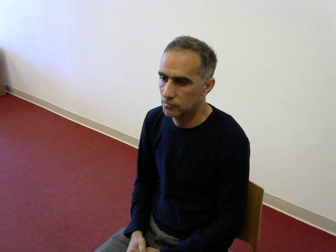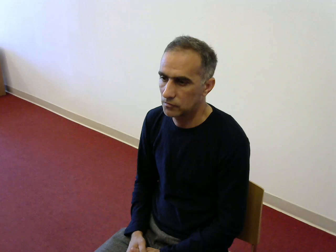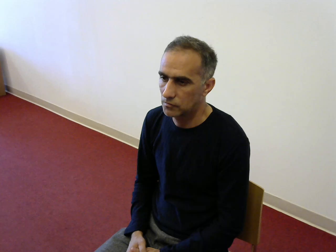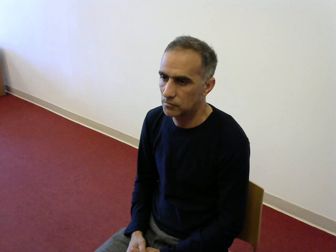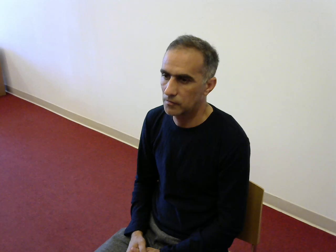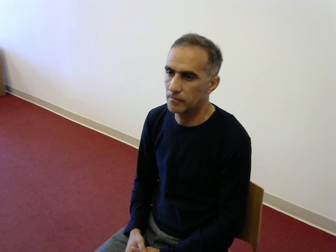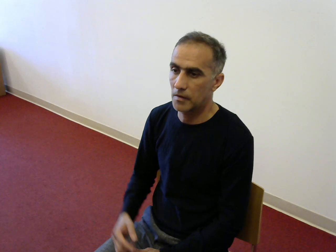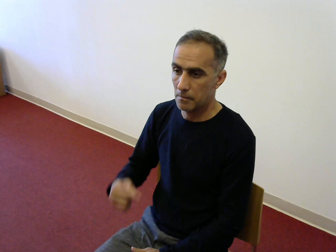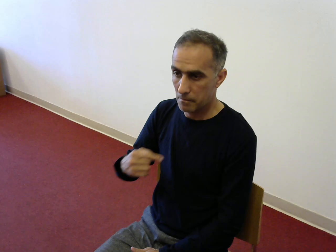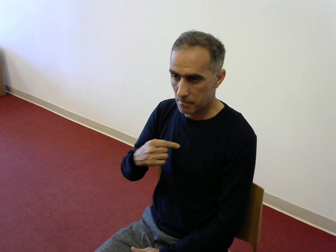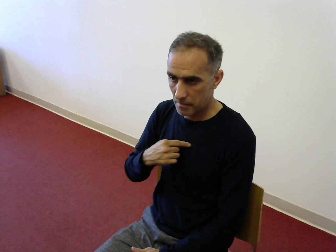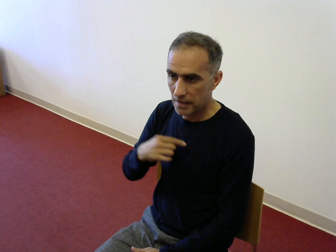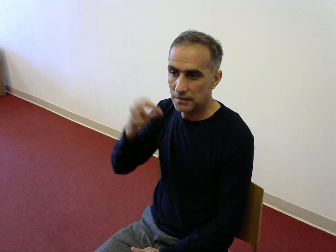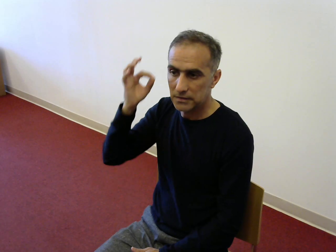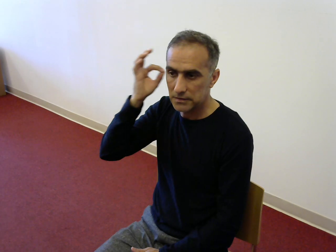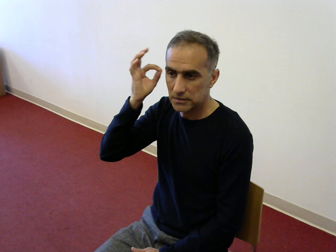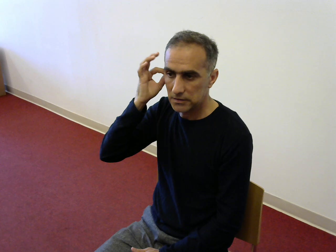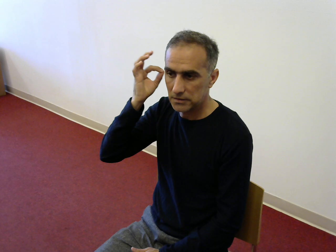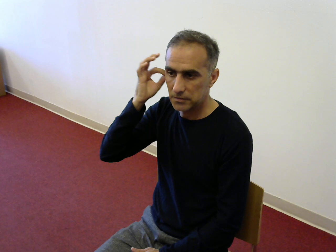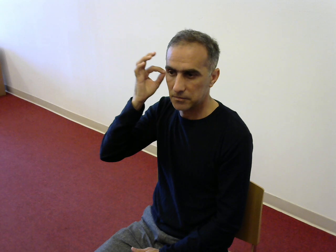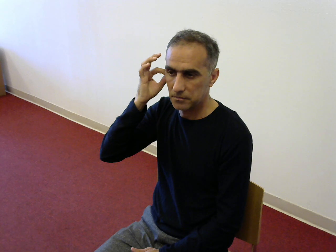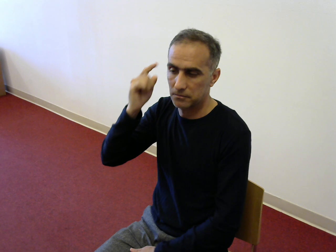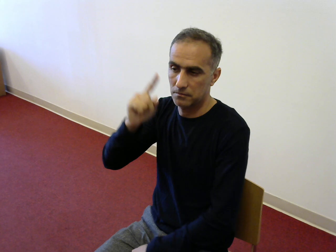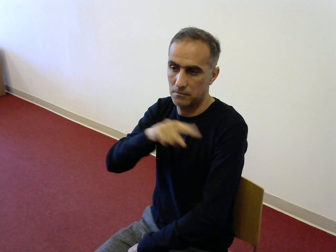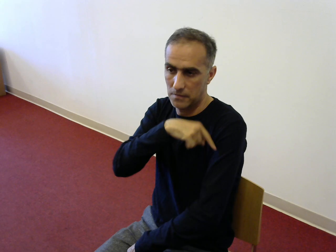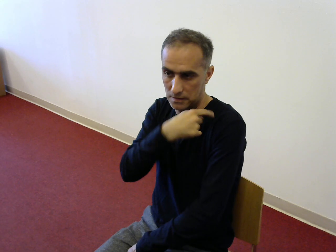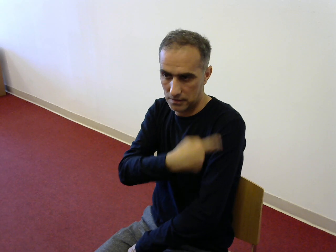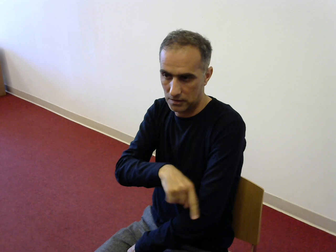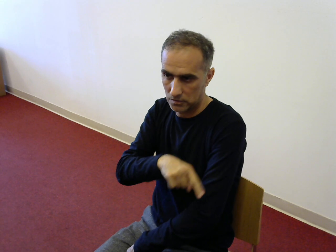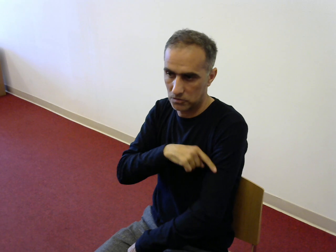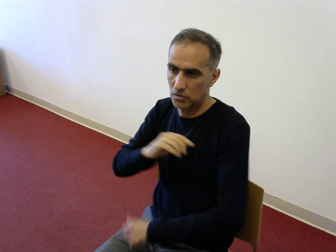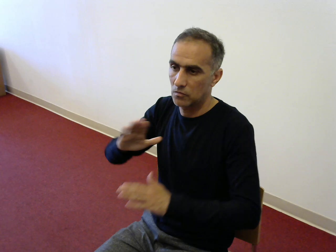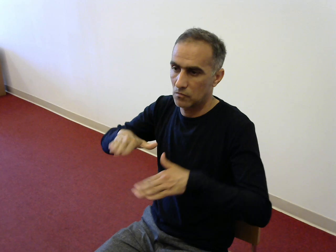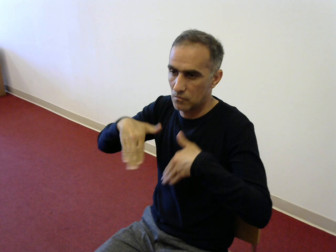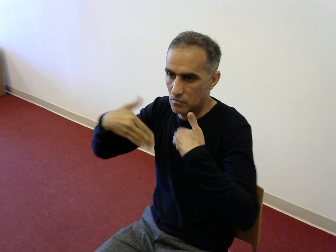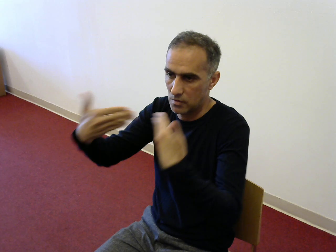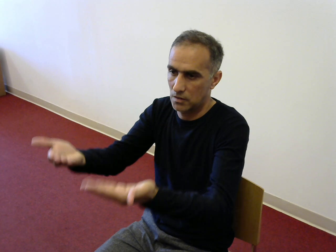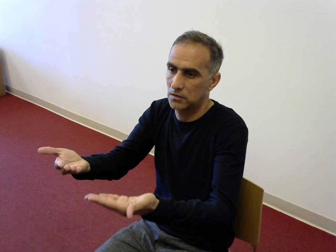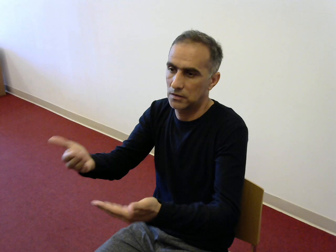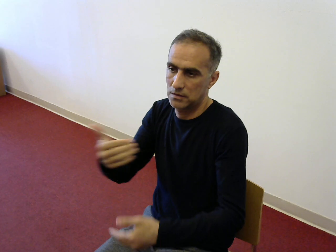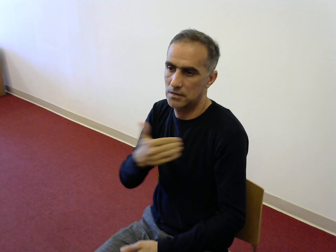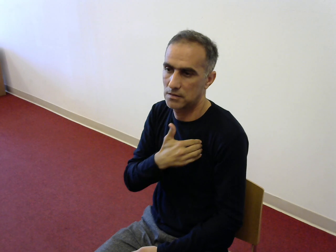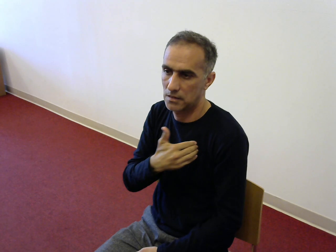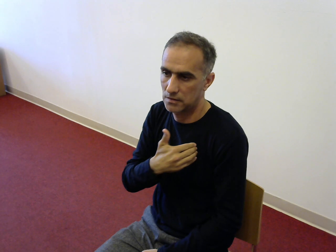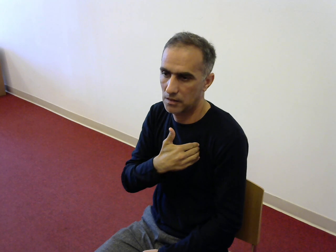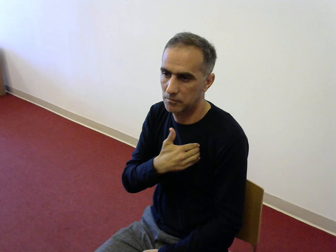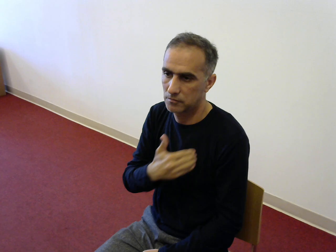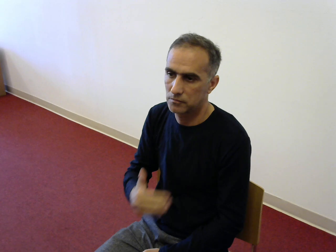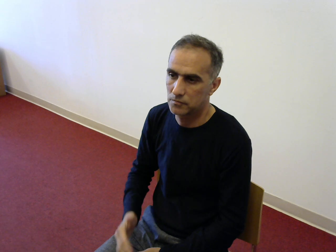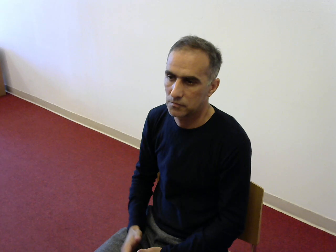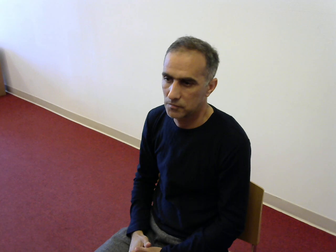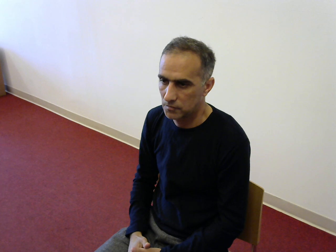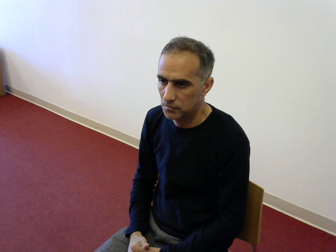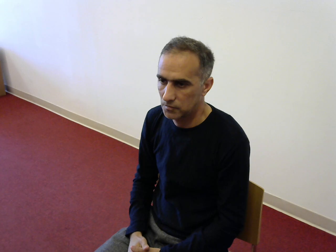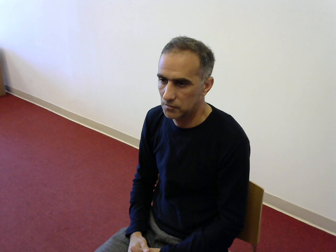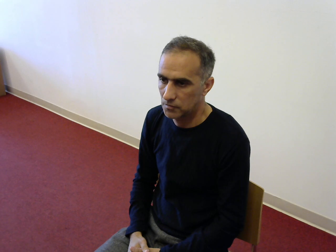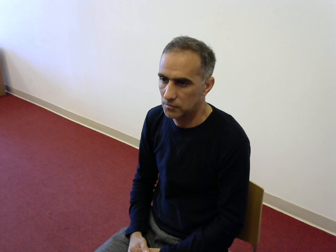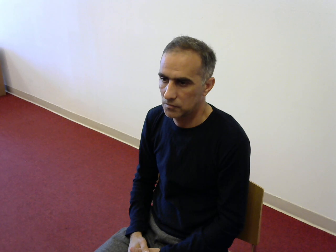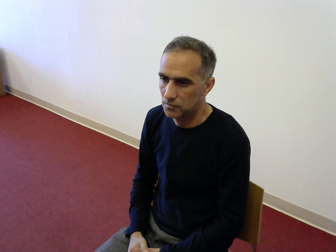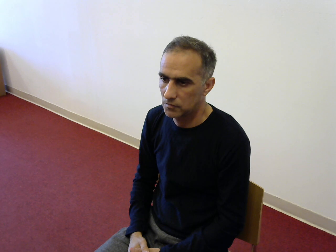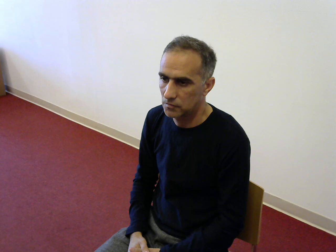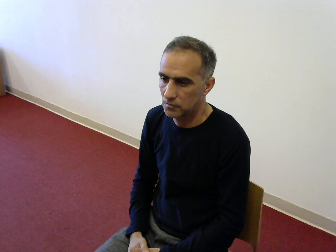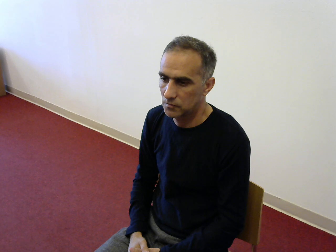Mən tibb məntəqəsinə müraciət etmək istərdim